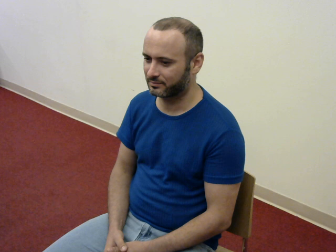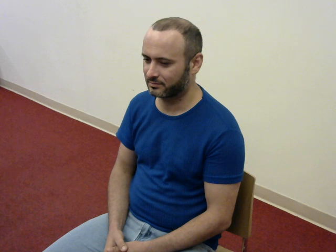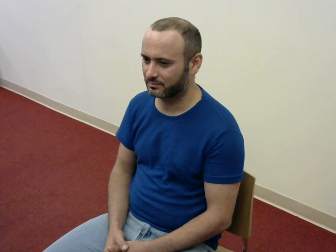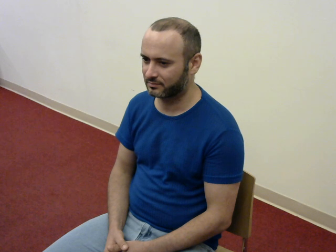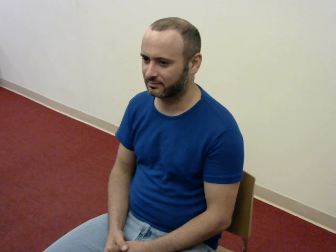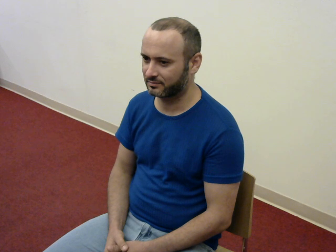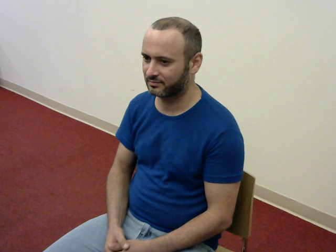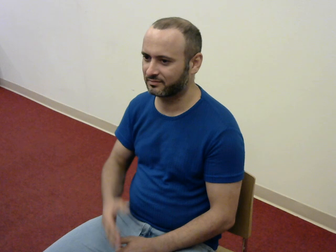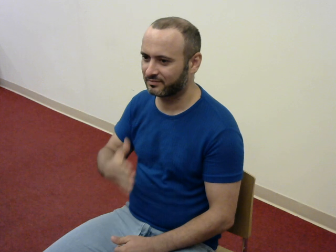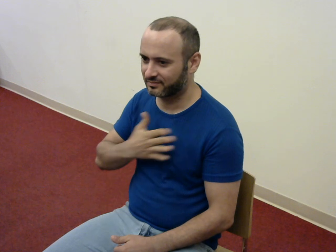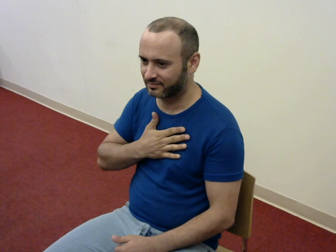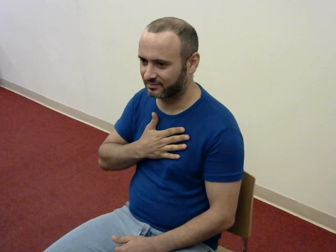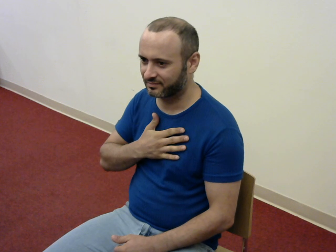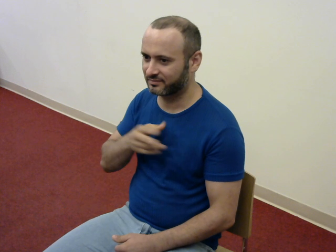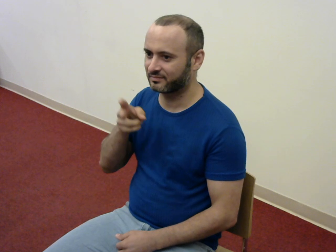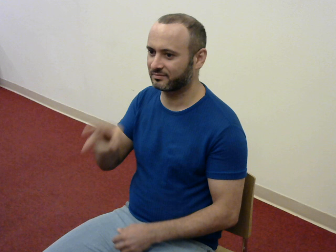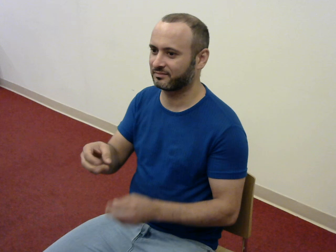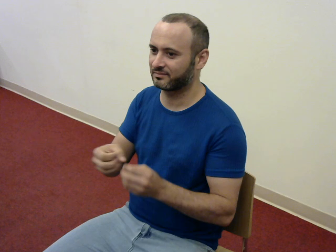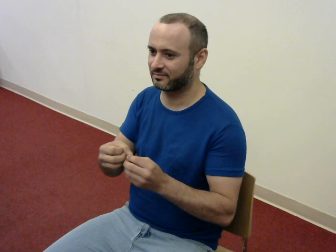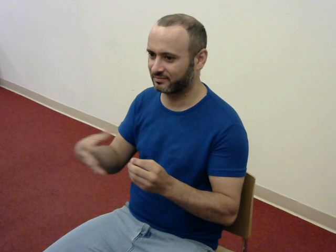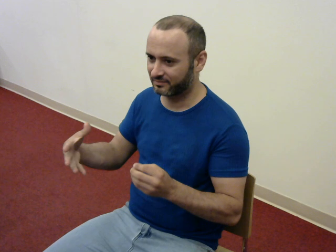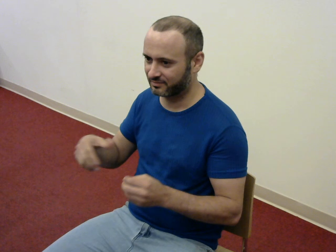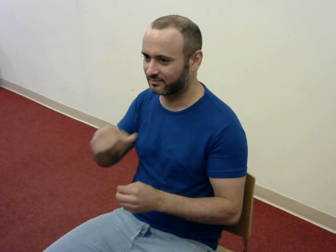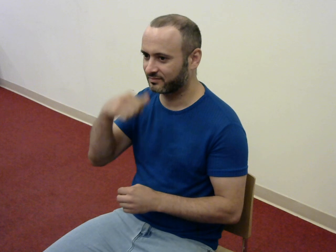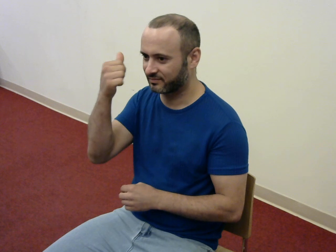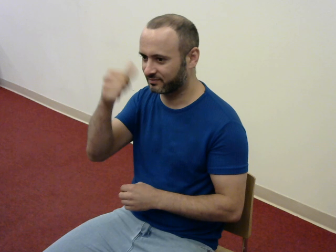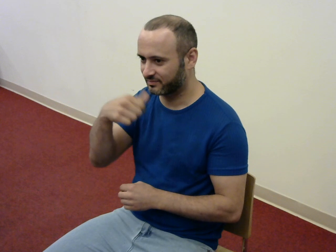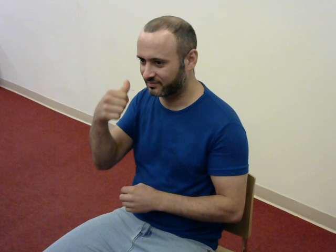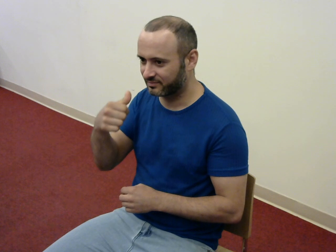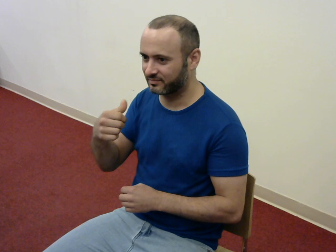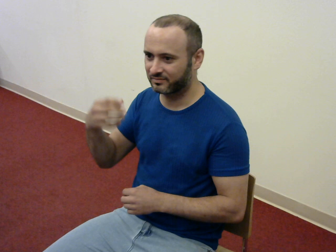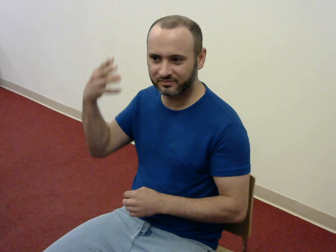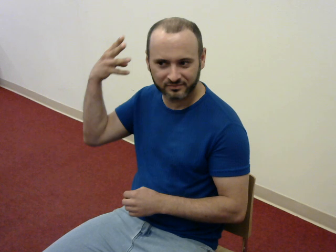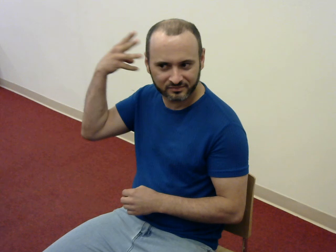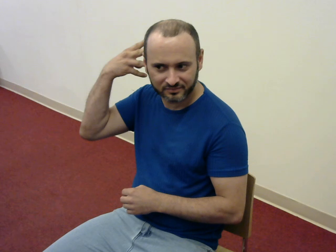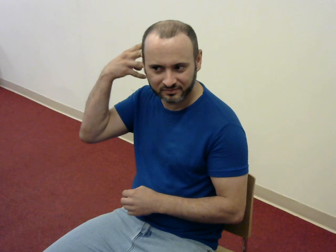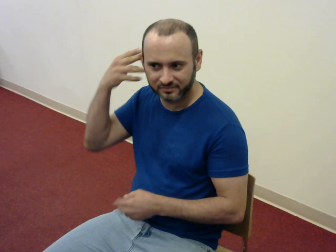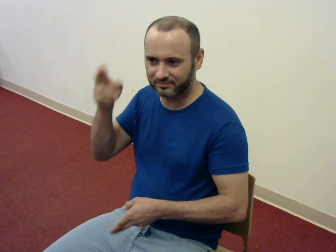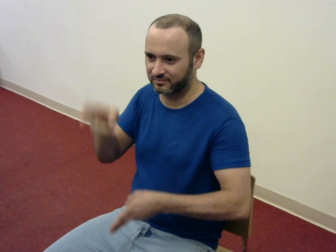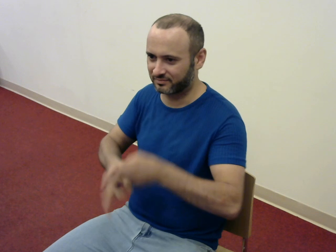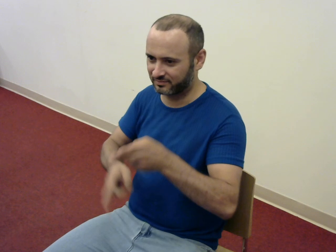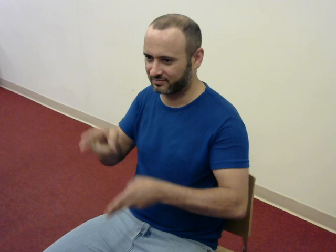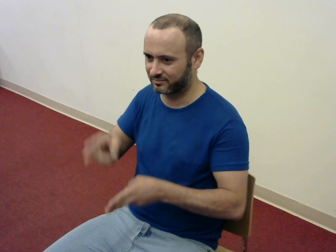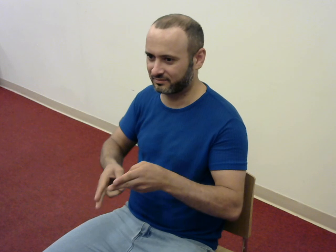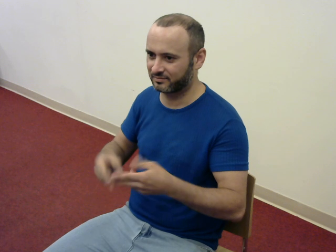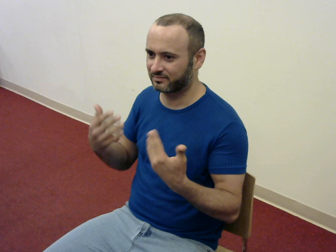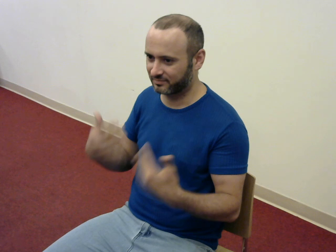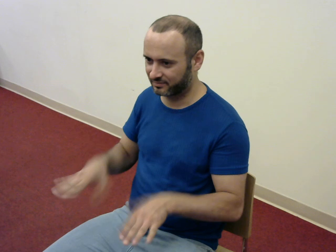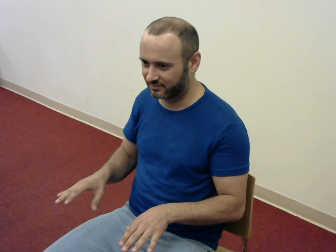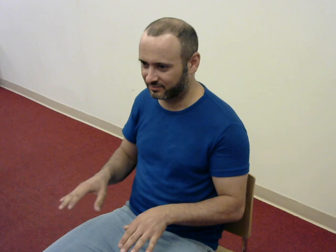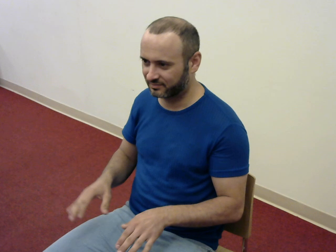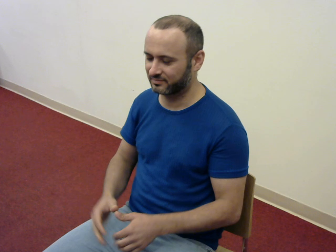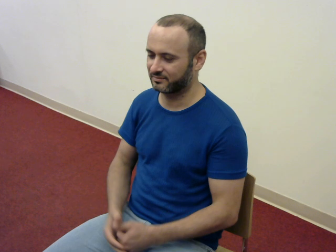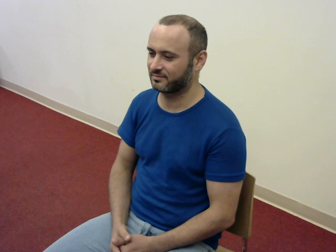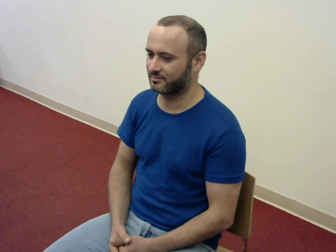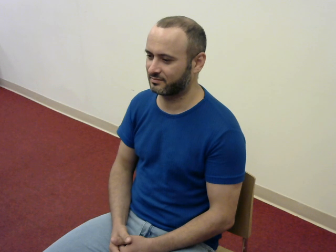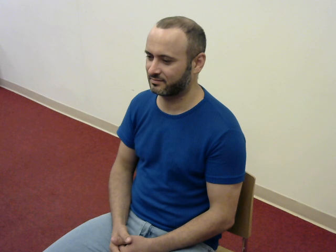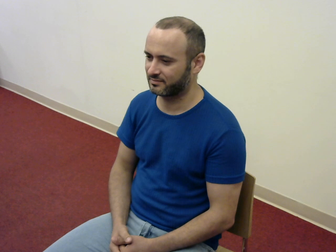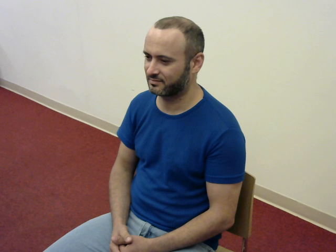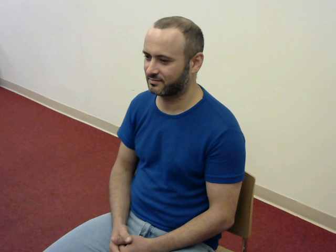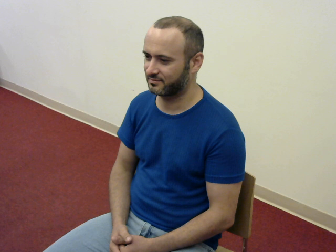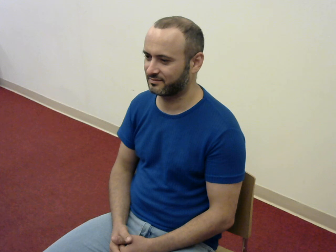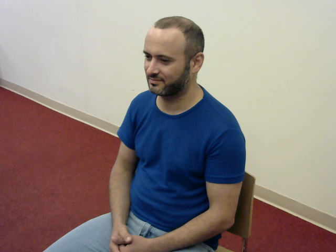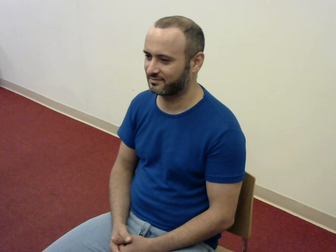Mən 2015-ci ildə koxlear implant əməliyyatı keçirmişəm